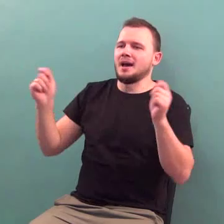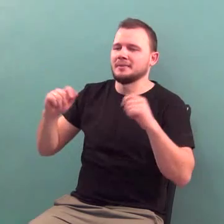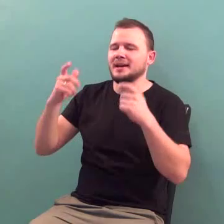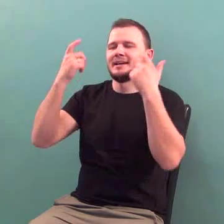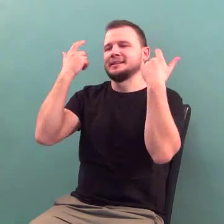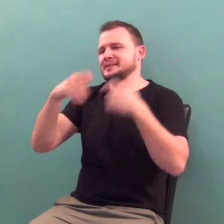No, nic...